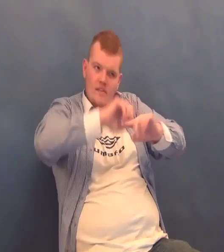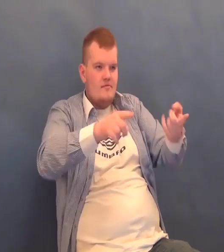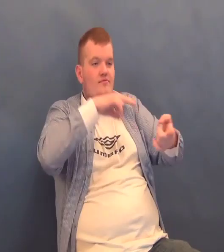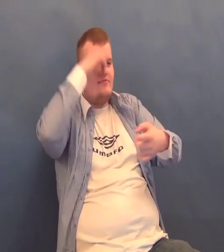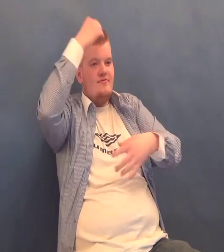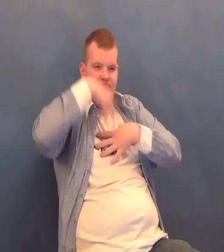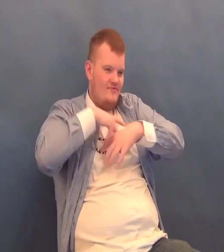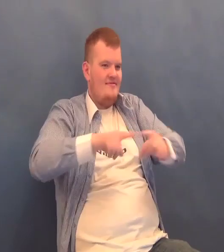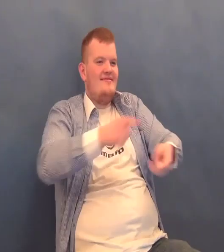Nie wolno się kąpać pod prysznicem.